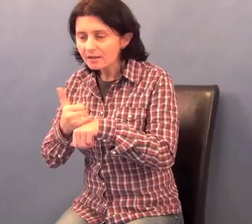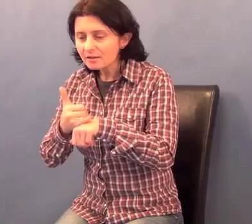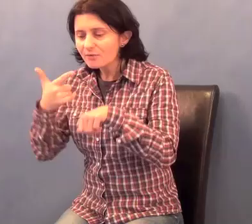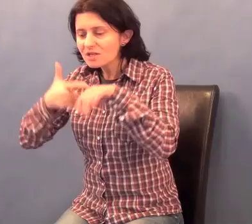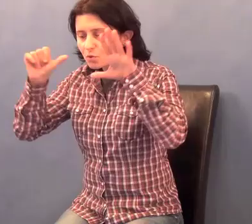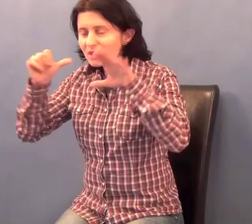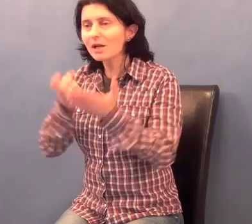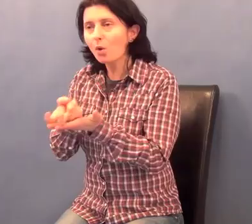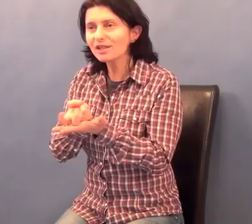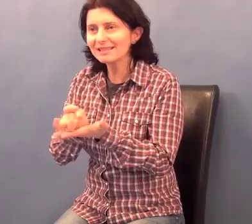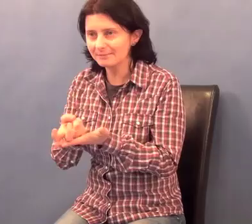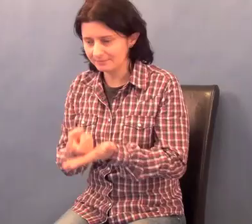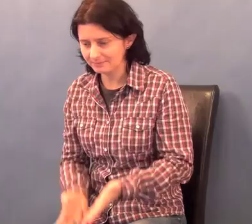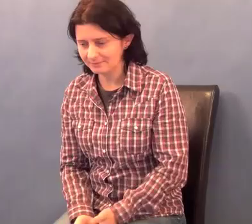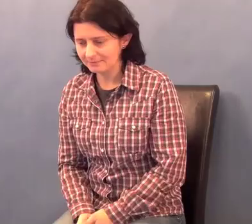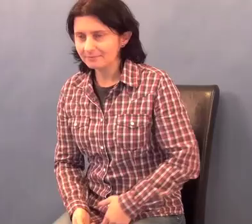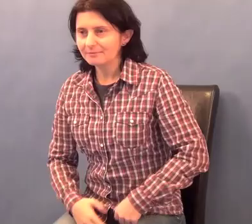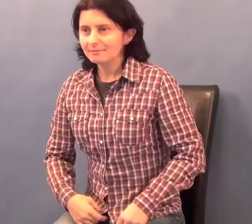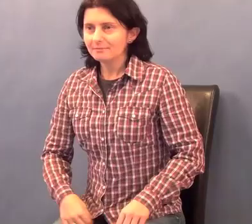W piątek dwudziestego szóstego lutego.